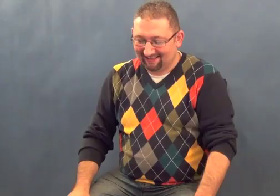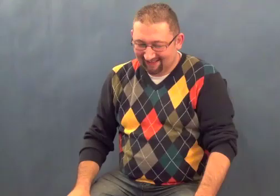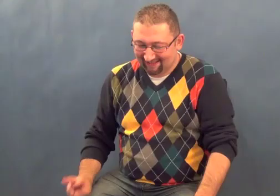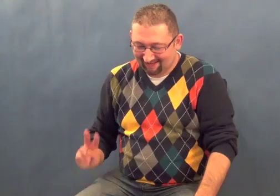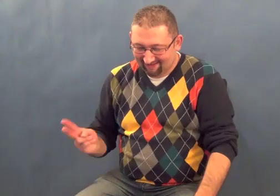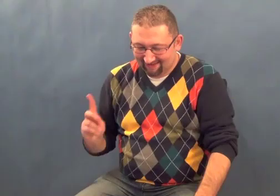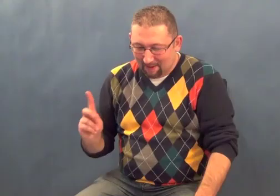Drugi, poczekaj.